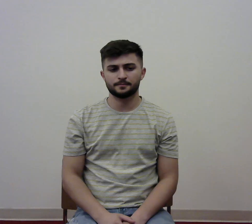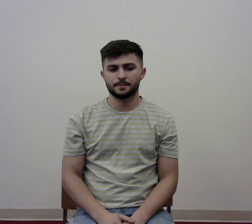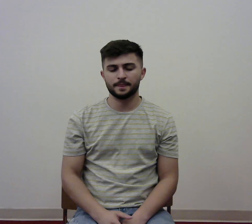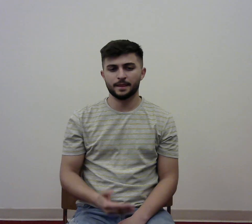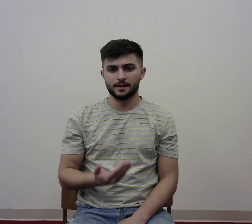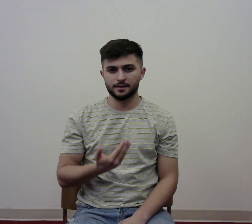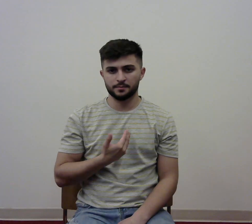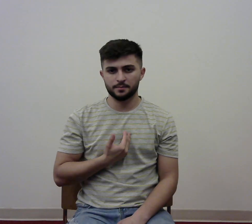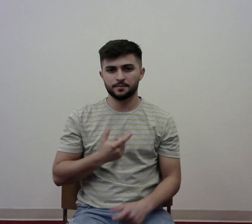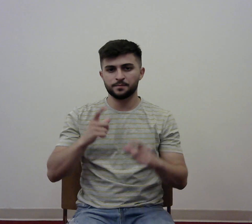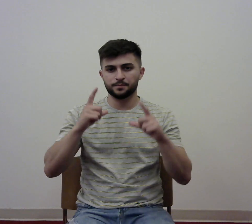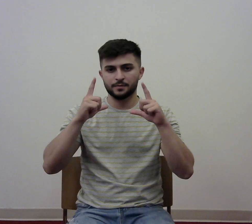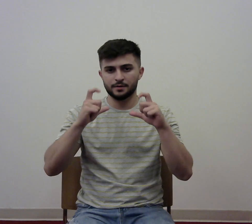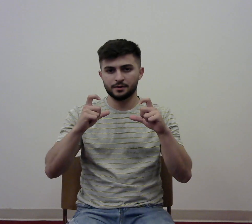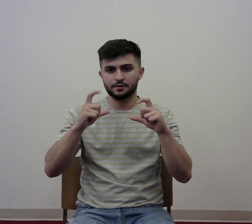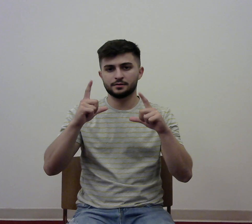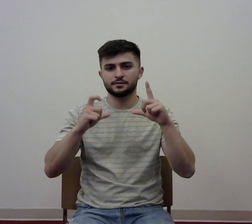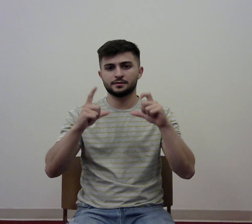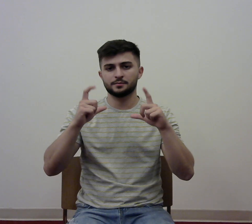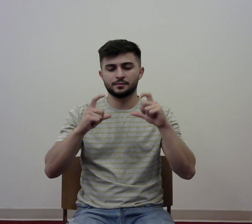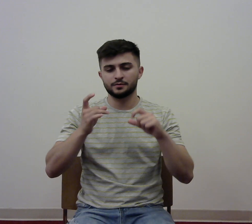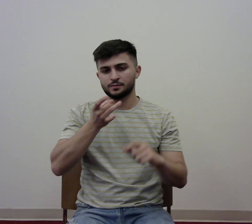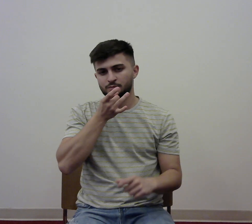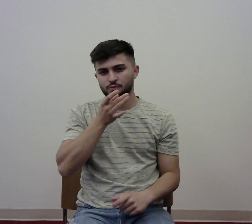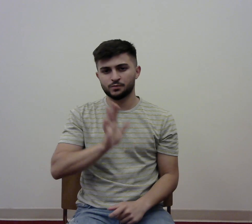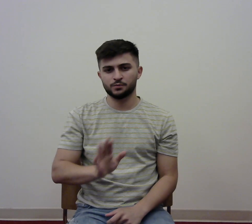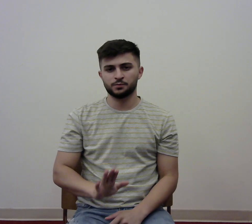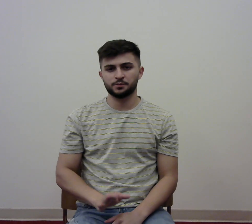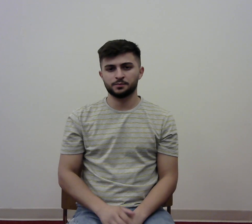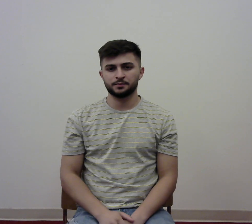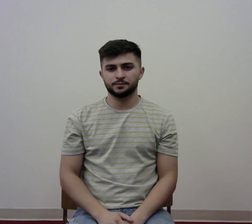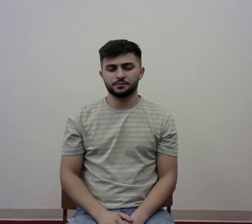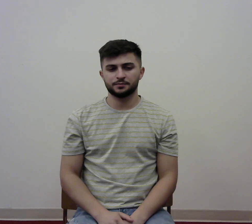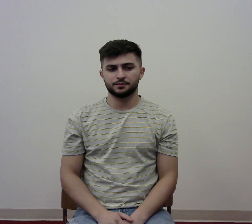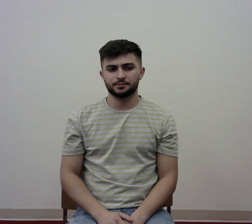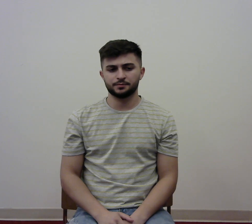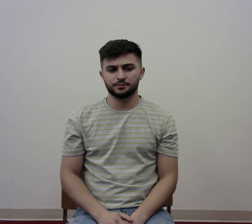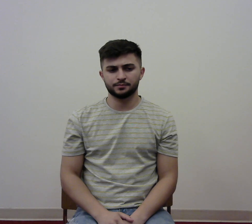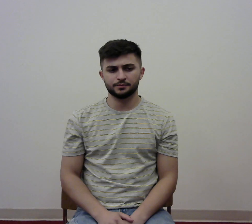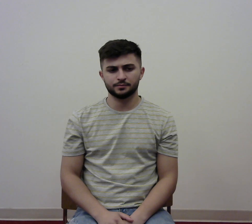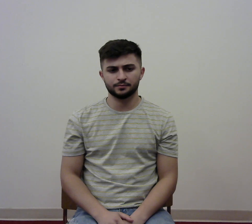Mənim şəkil çəkdirməkdən xoşum gəlir